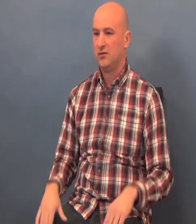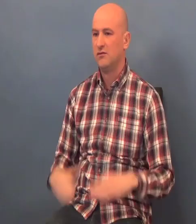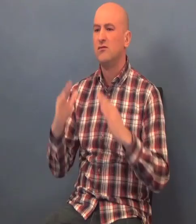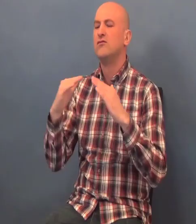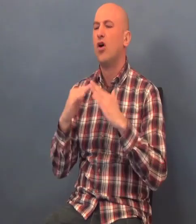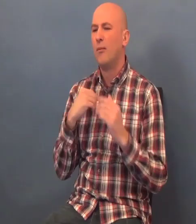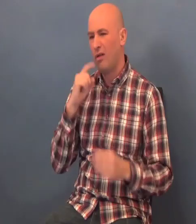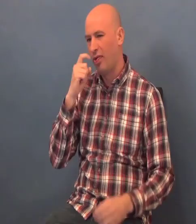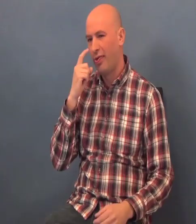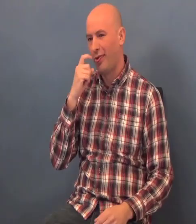W domu będę się nudził.